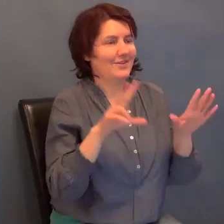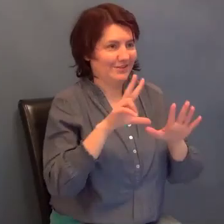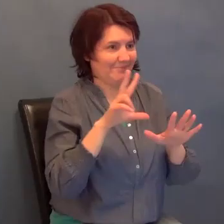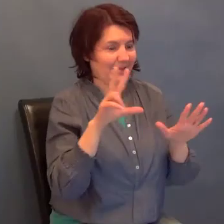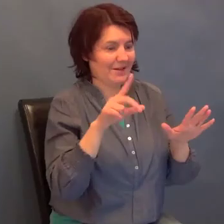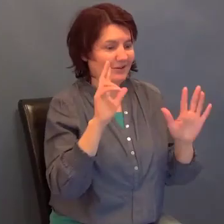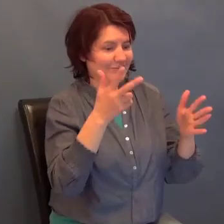Godzina ósma?